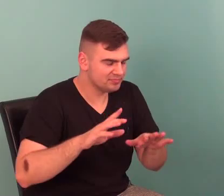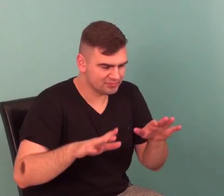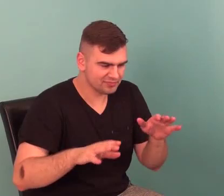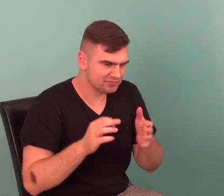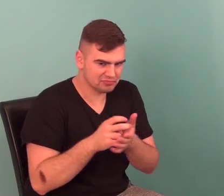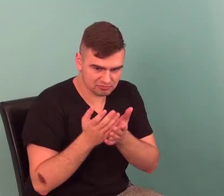Wstał z pomocą, jest dobrze.